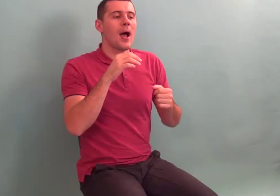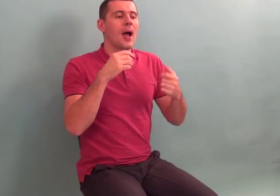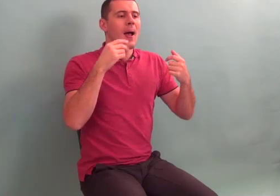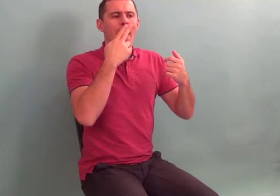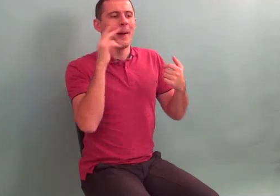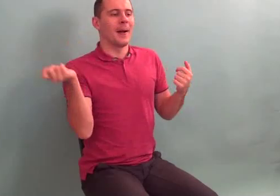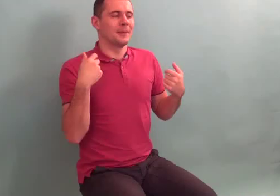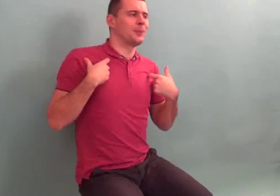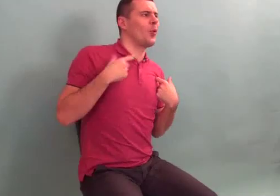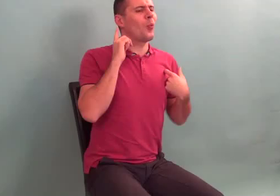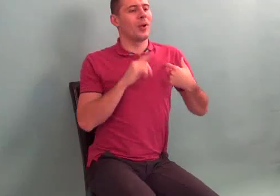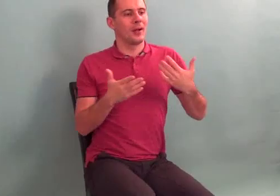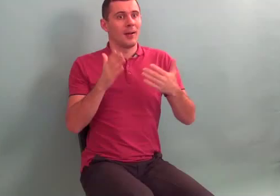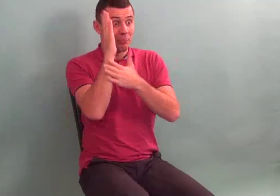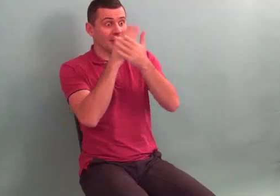Charlie Chaplin mimochodem przechodzi obok pękniętej szyby,